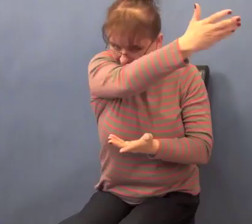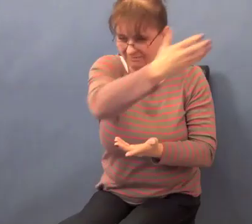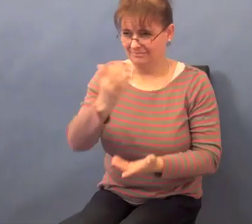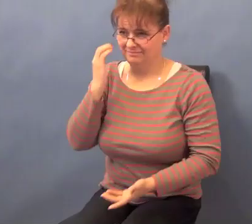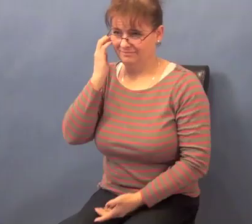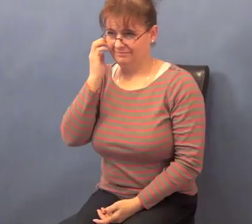Tylko na plaży można.